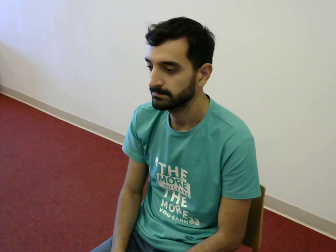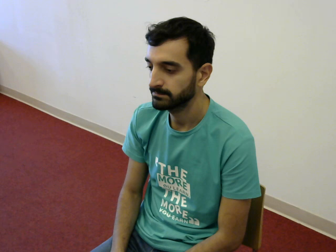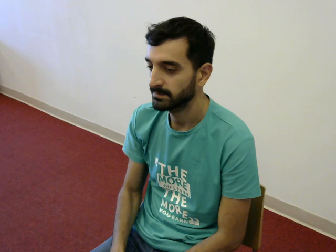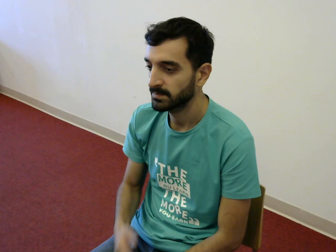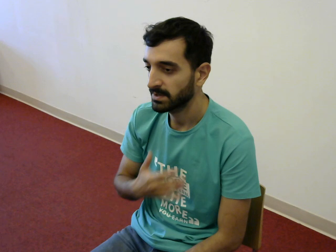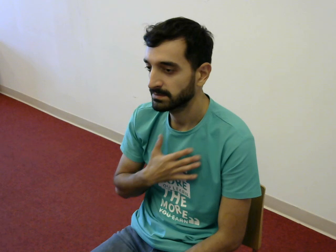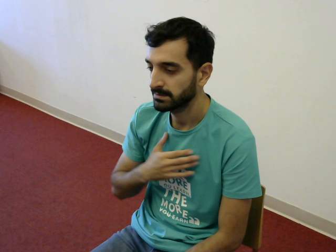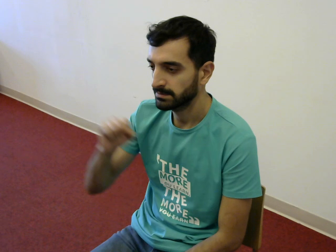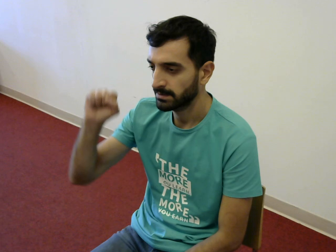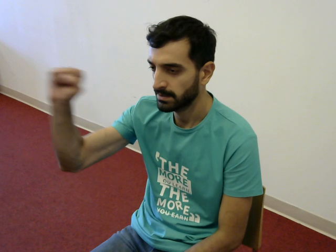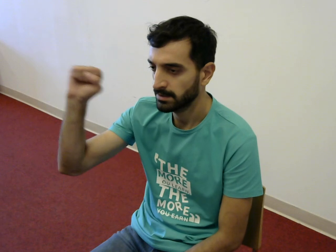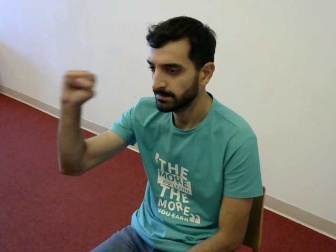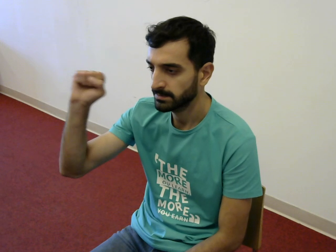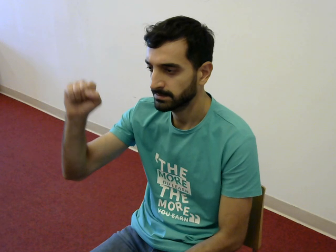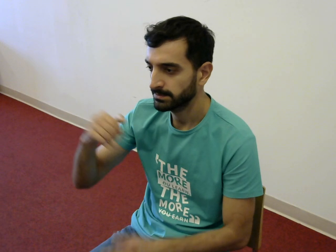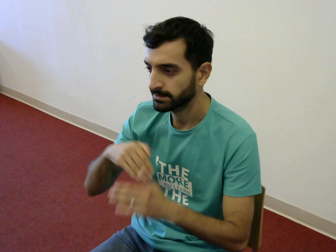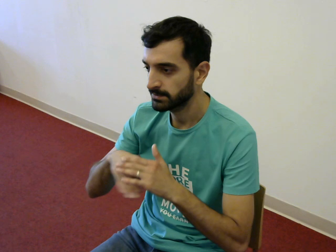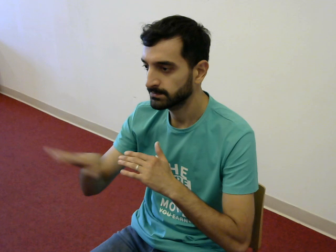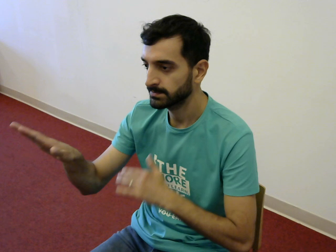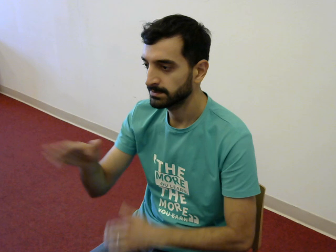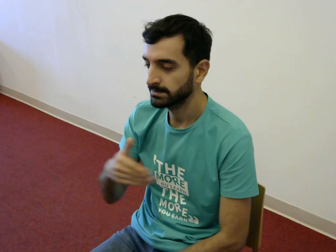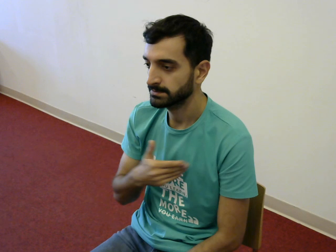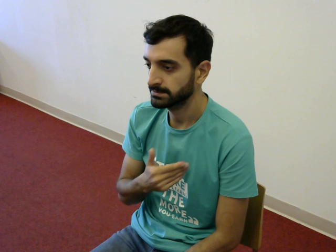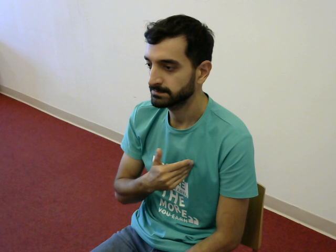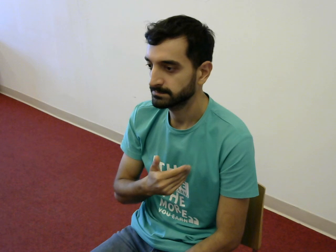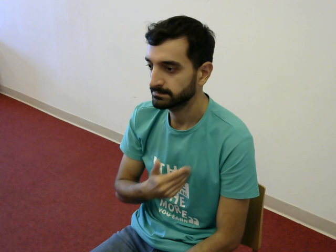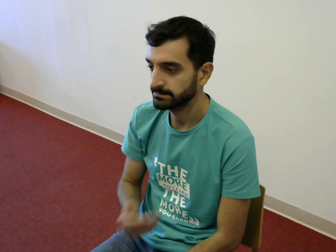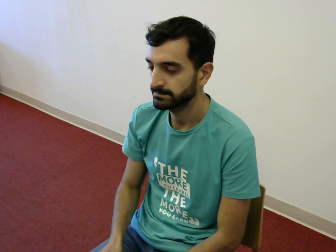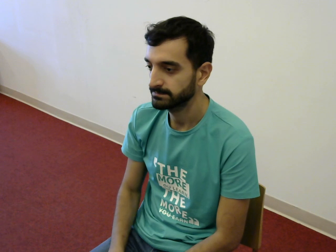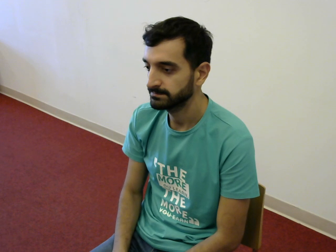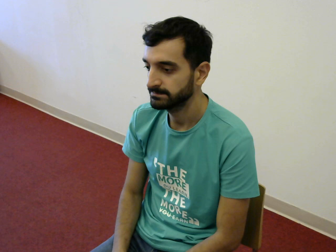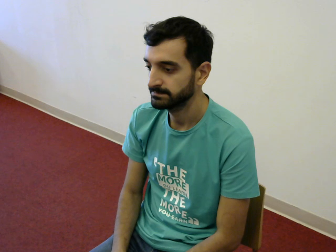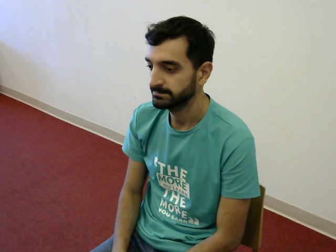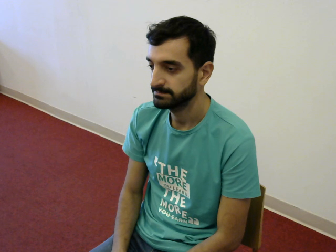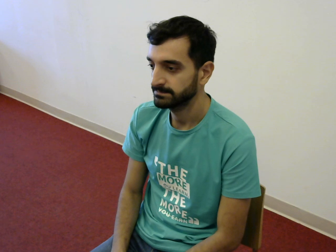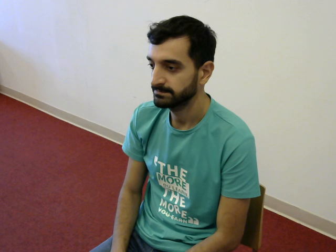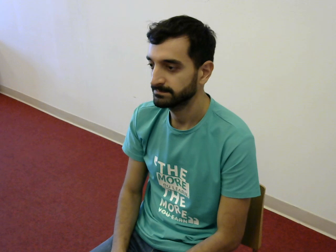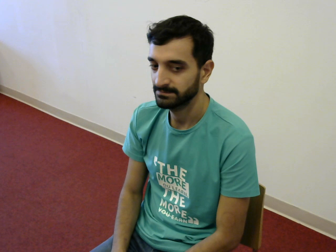Mən Qarabağa getmək istəyirəm